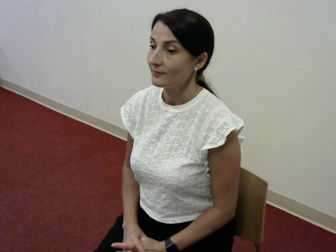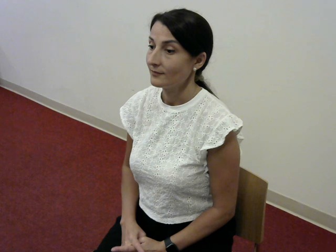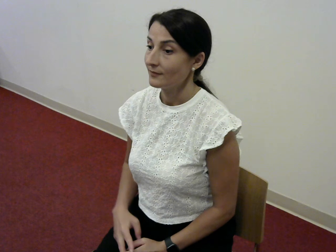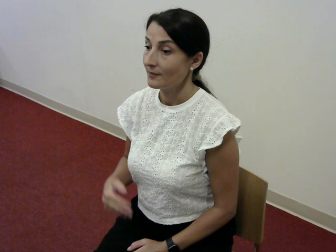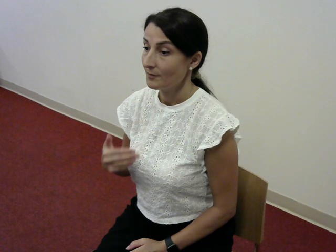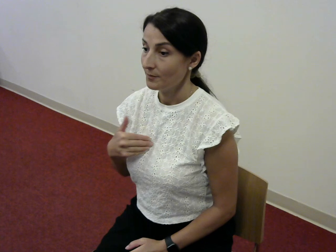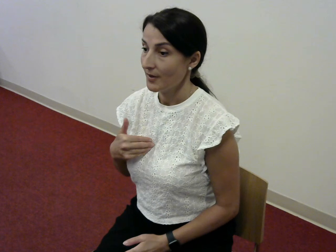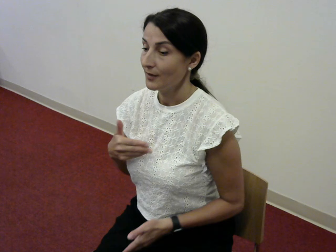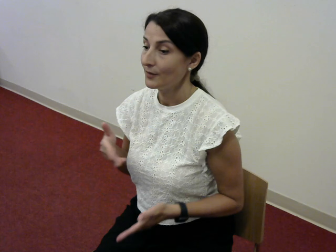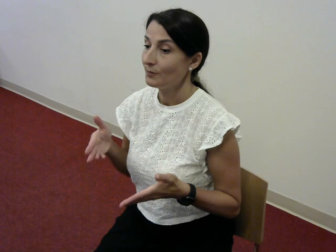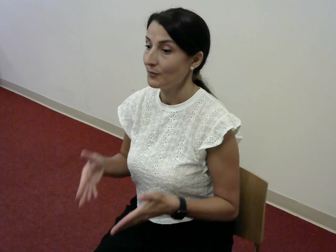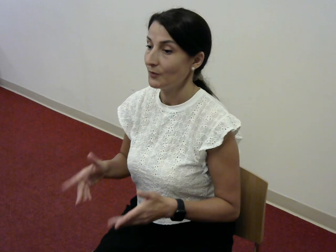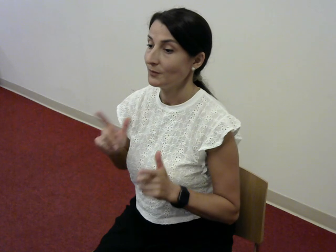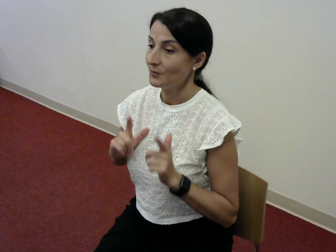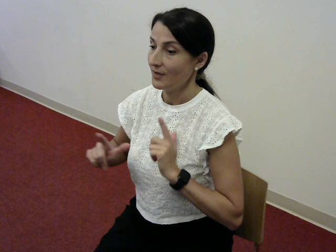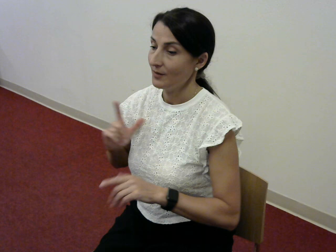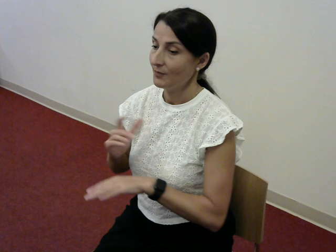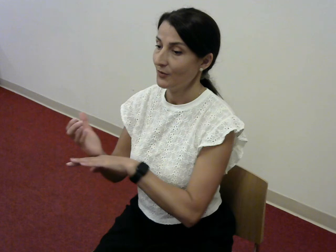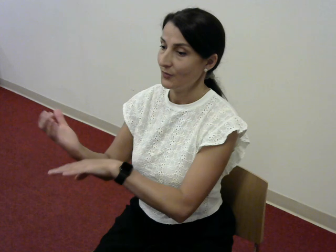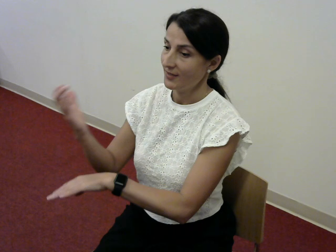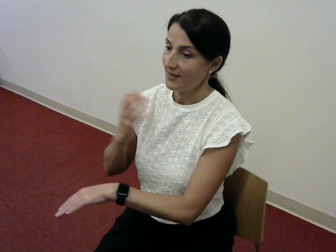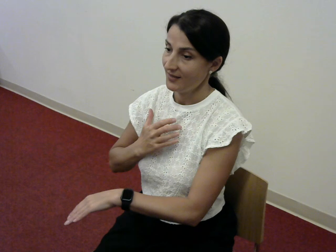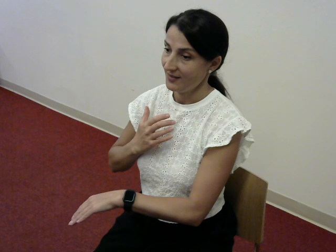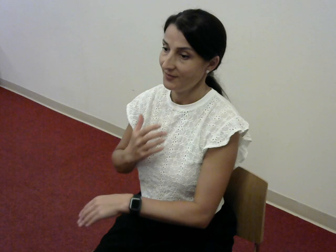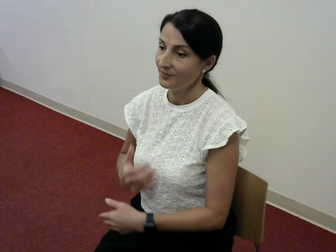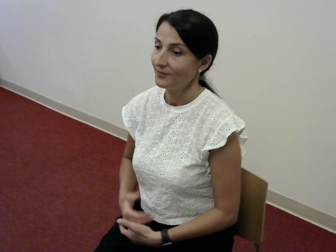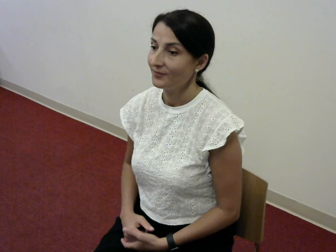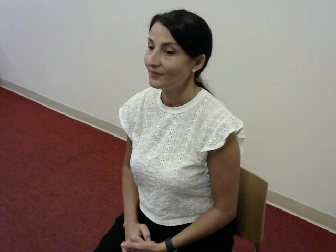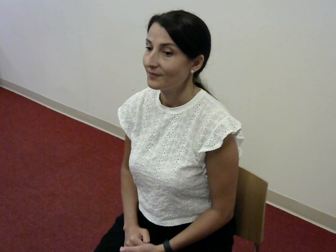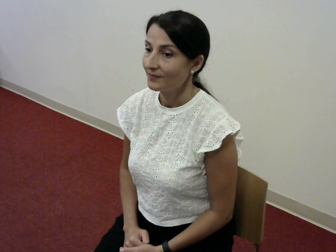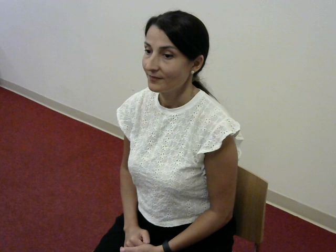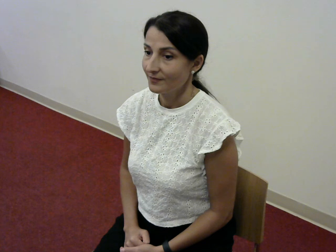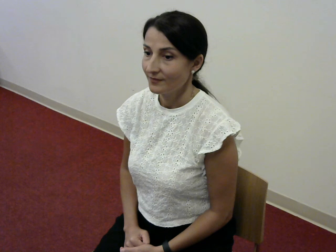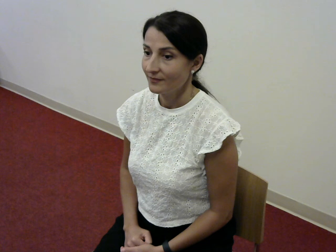Məni bura müəllim göndərib